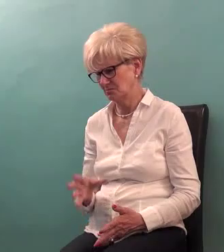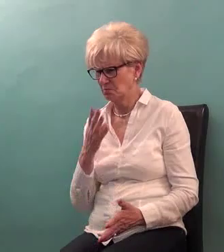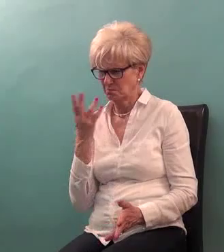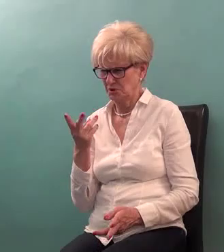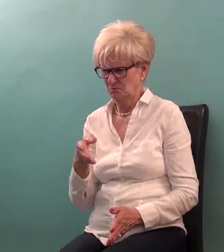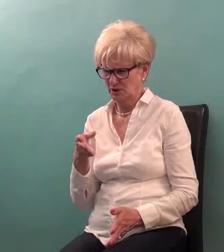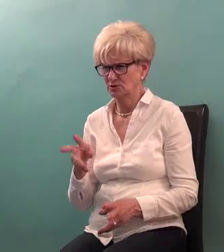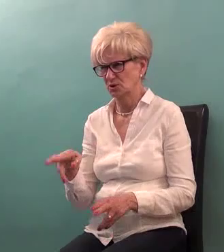Podobny do pociągu bo na torze jeździ.